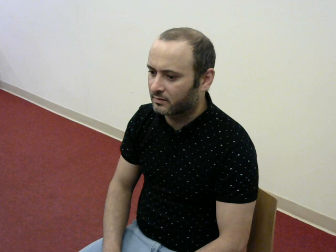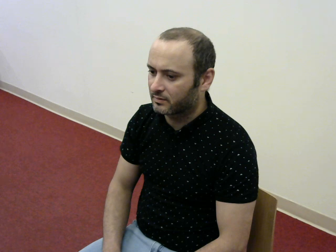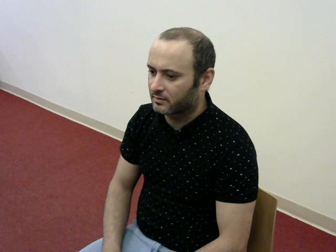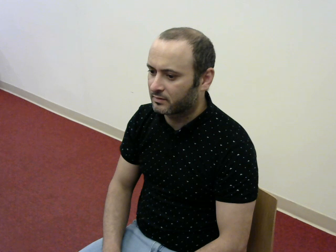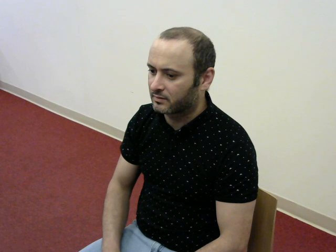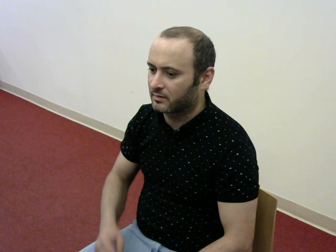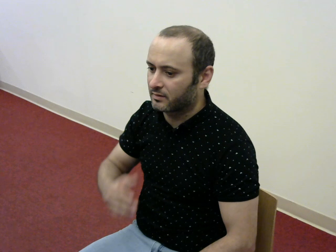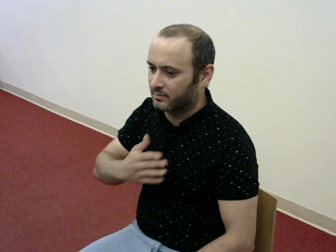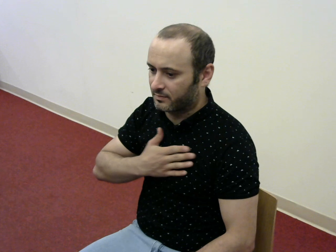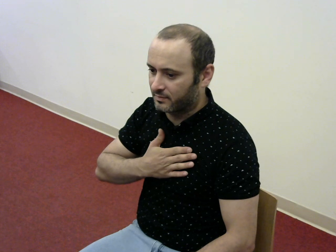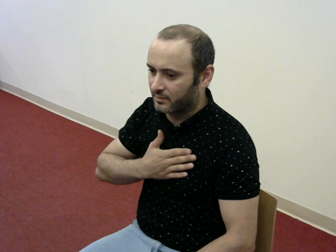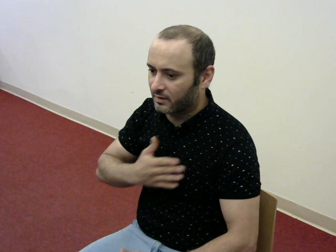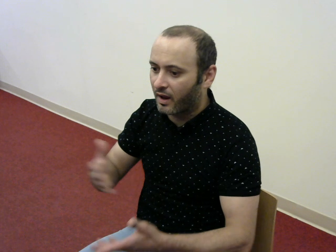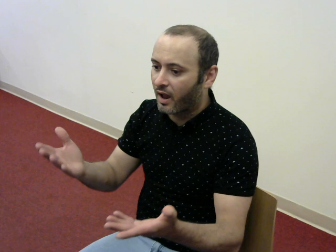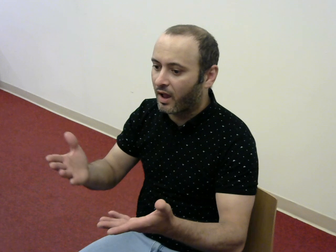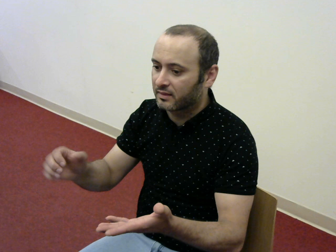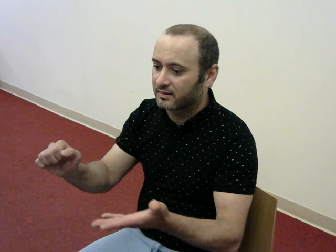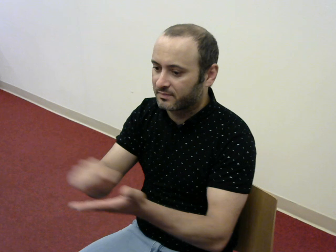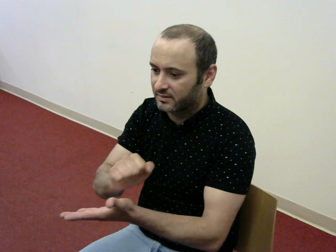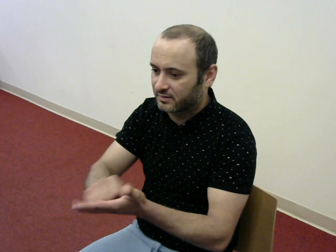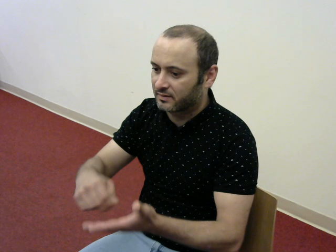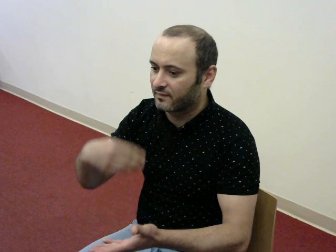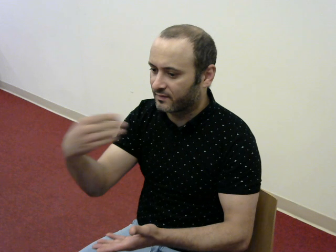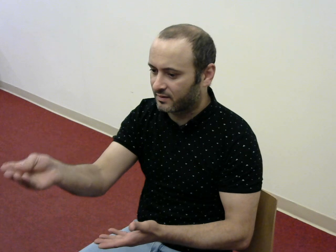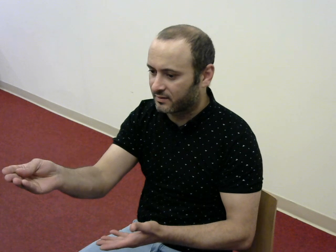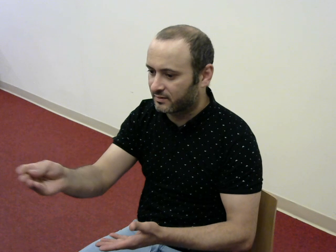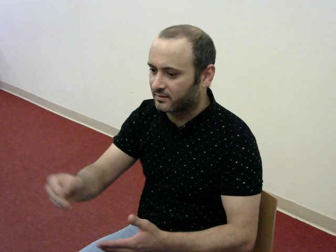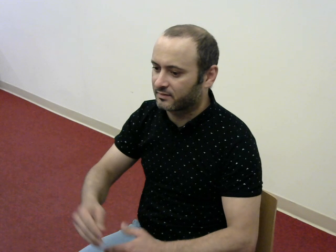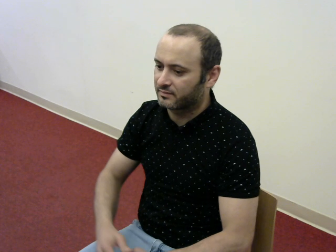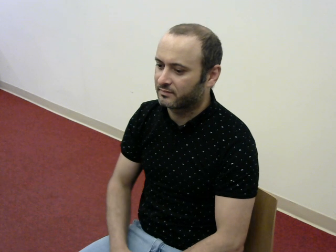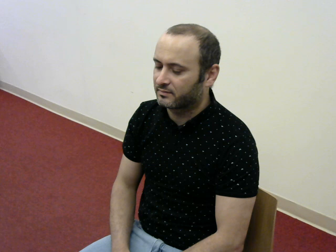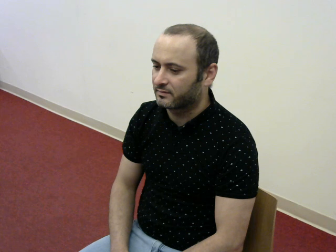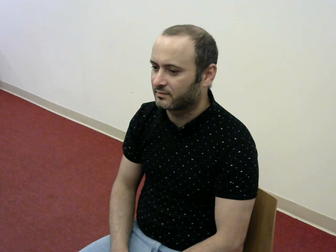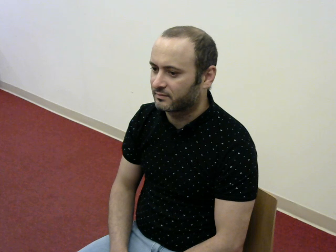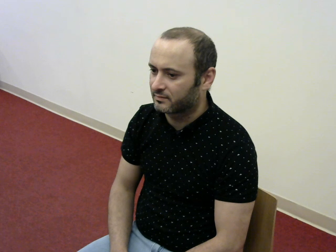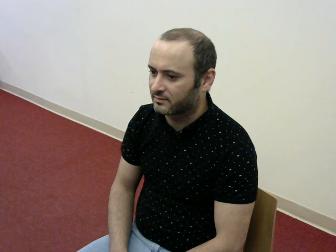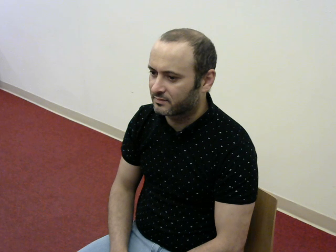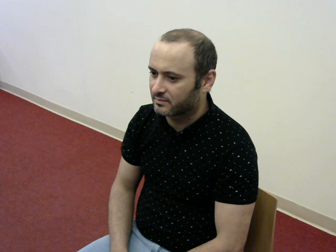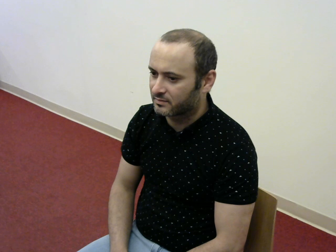Mən hansı sənədləri verməliyəm?